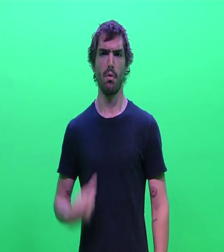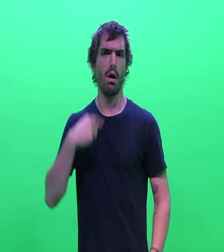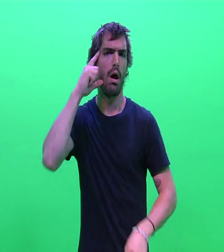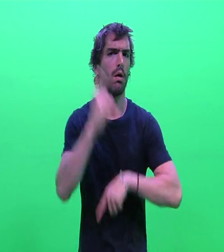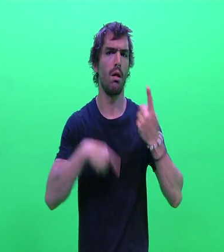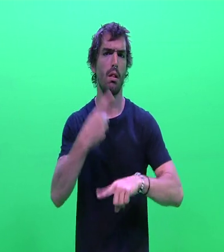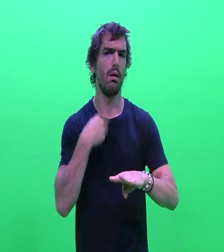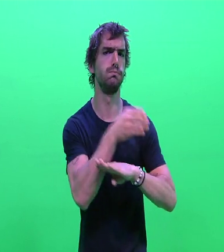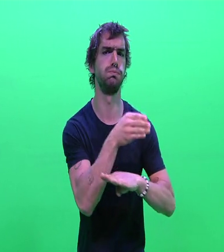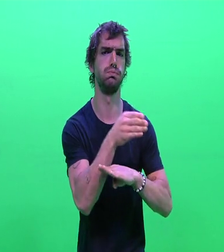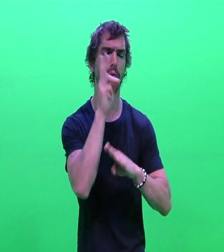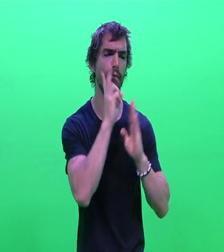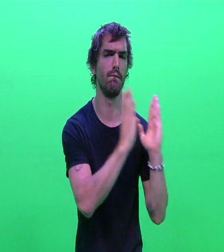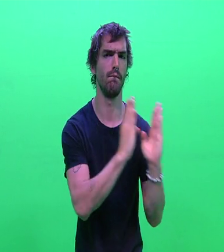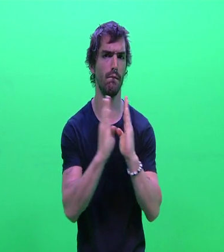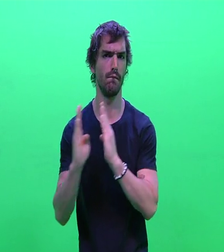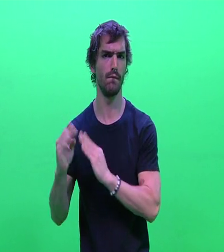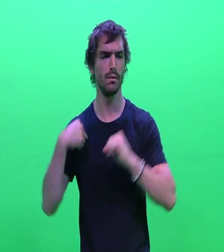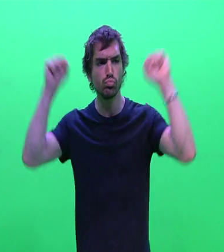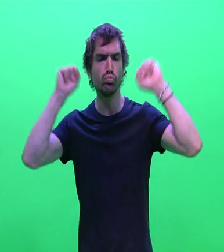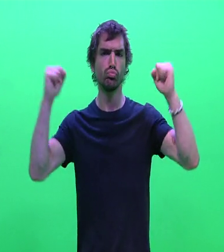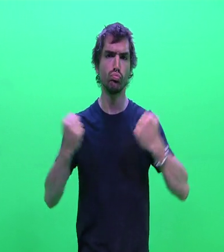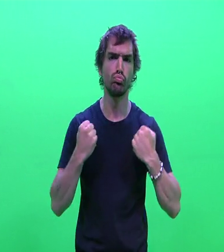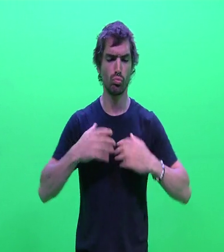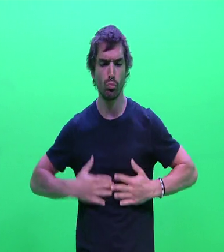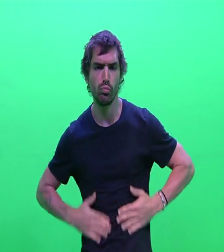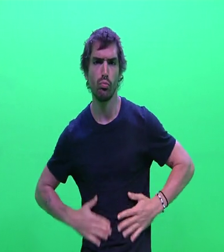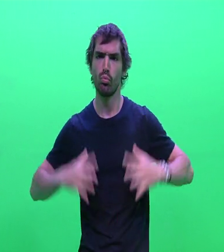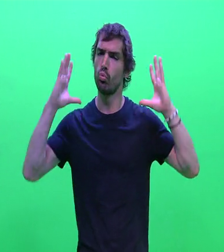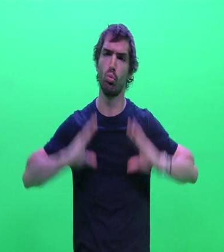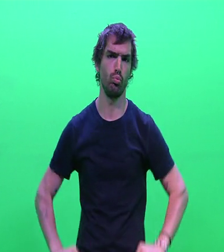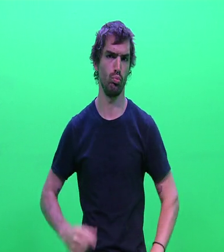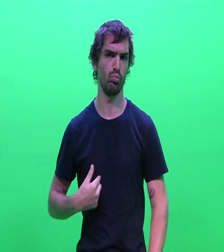Vaig al gimnàs cada dia, faig rutines d'aixecar pes i fer planxes, treballo tot el cos.